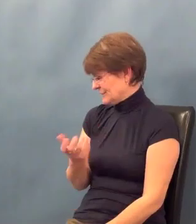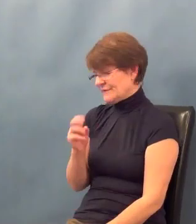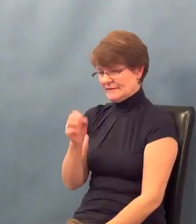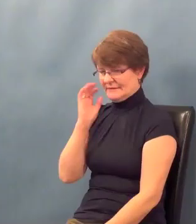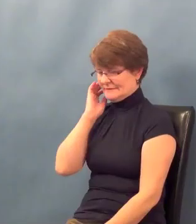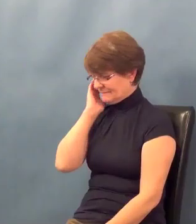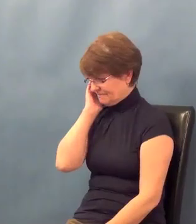Dziwne, tak, tak.